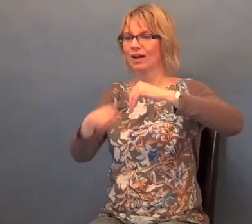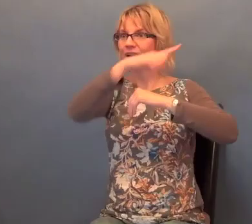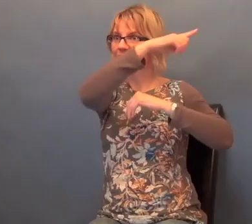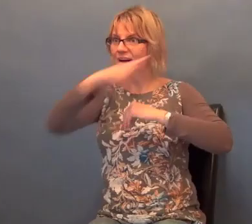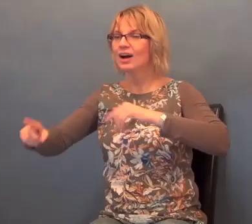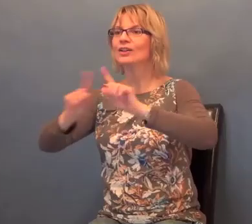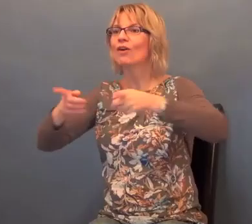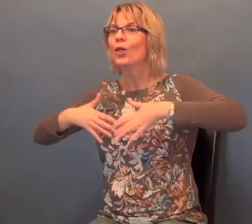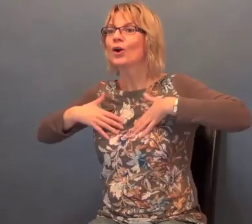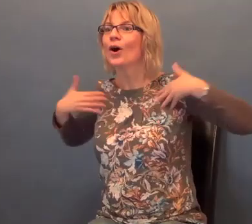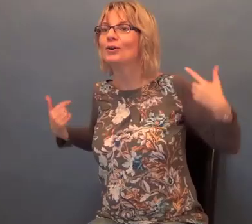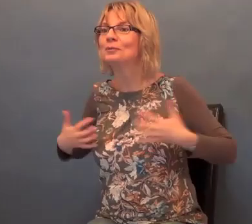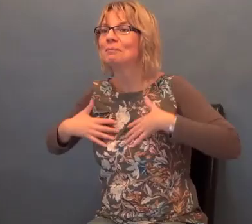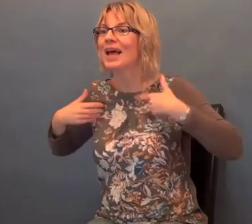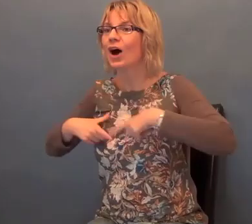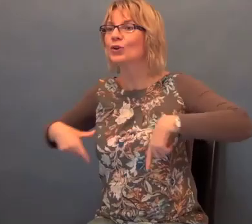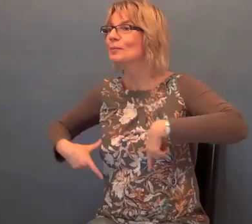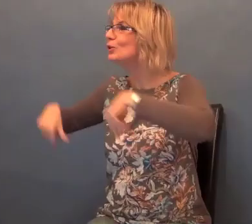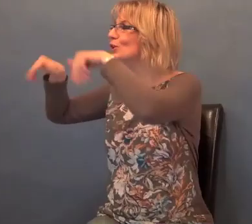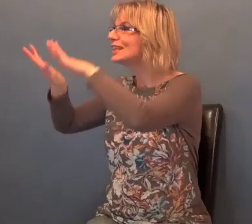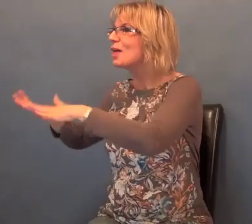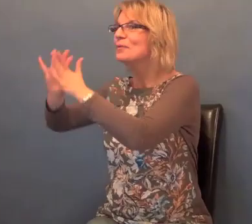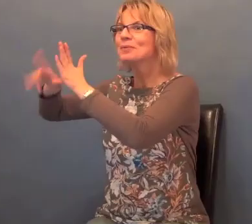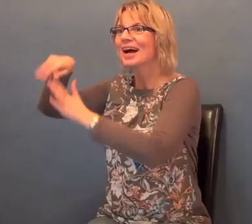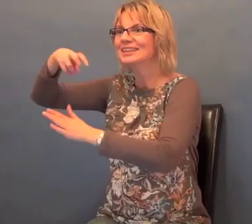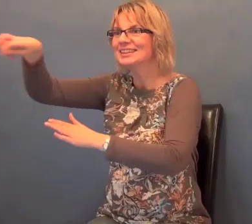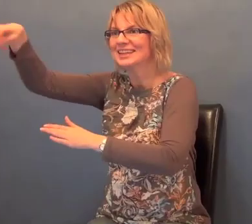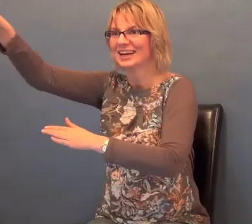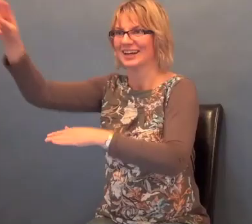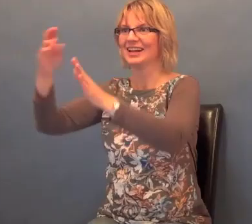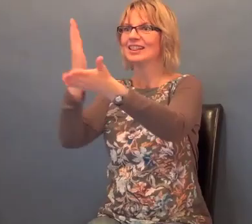A tutaj jest przekreślone ukośnie, czyli nie wolno się rozbierać i w kostiumie wchodzić do sklepów albo chodzić po mieście.